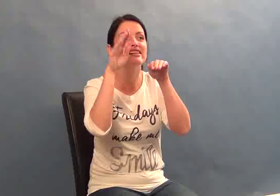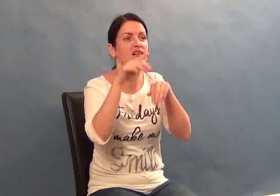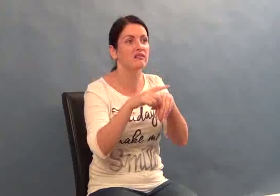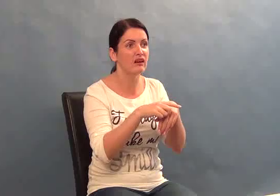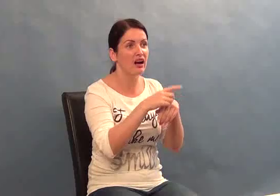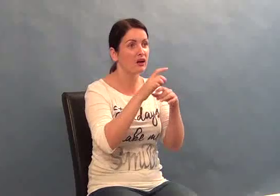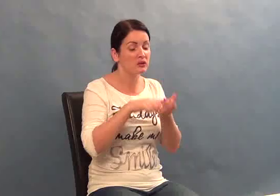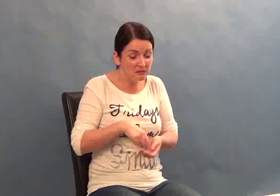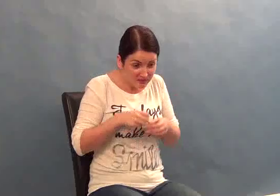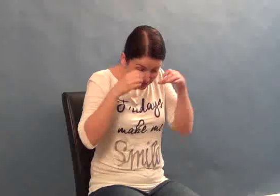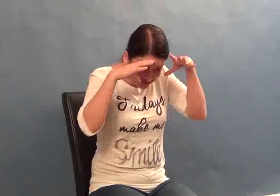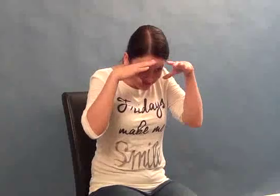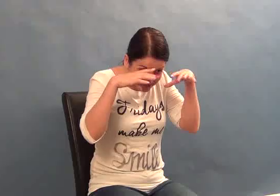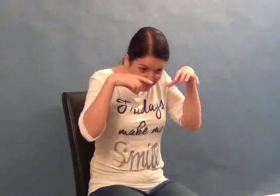Kura to zobaczyła i była w szoku.